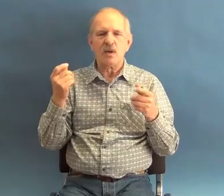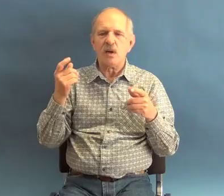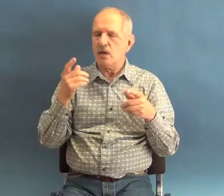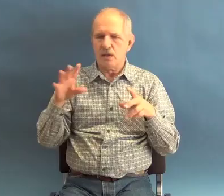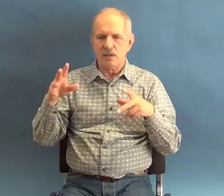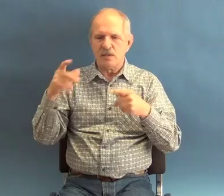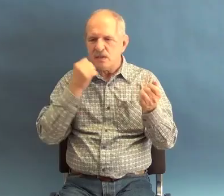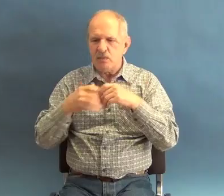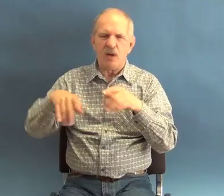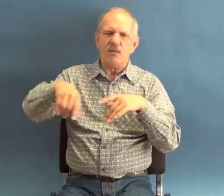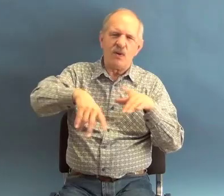Zabawa, rozmowy...